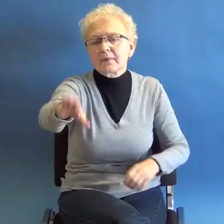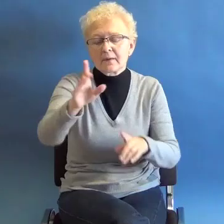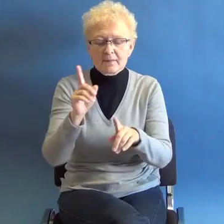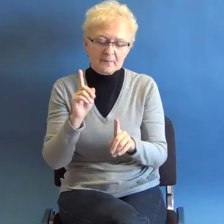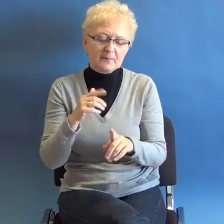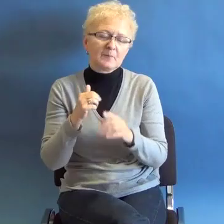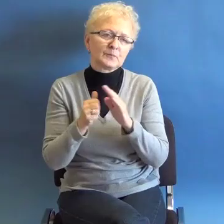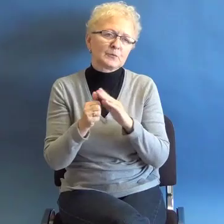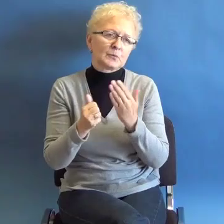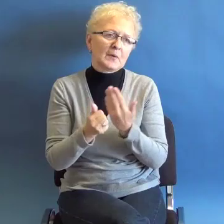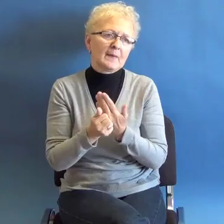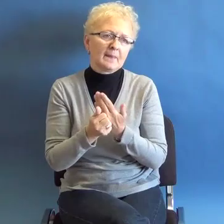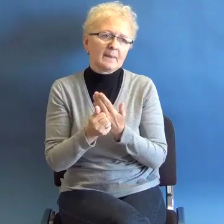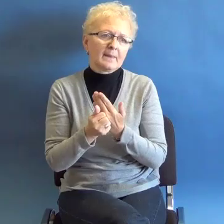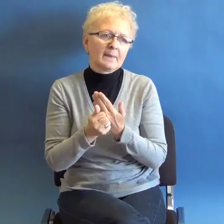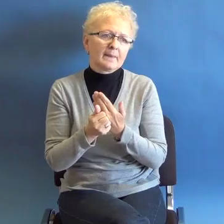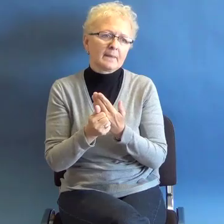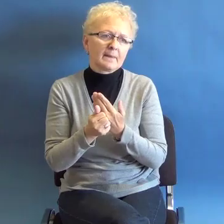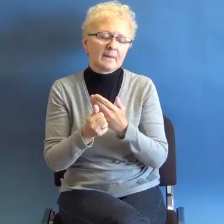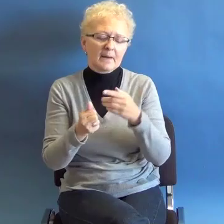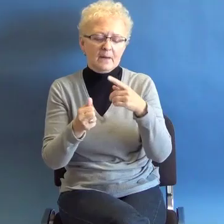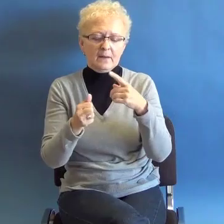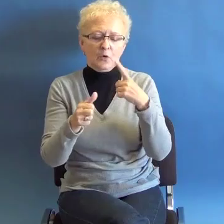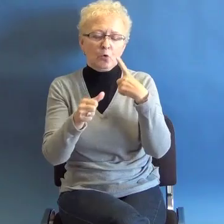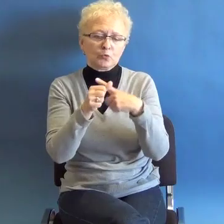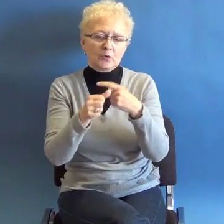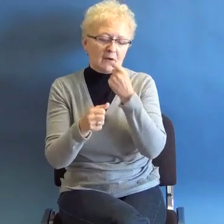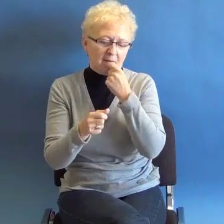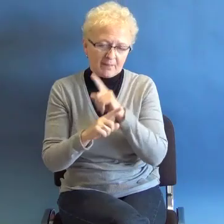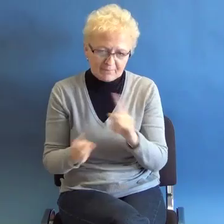Po pierwsze na przykład w kościele nie wolno jeść.